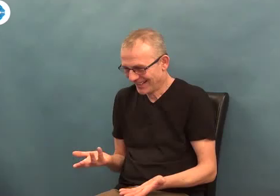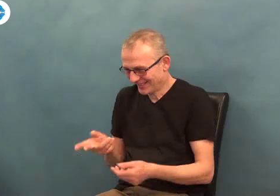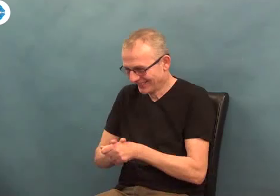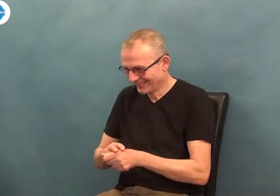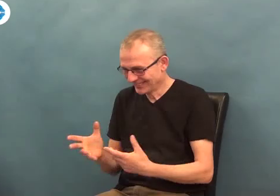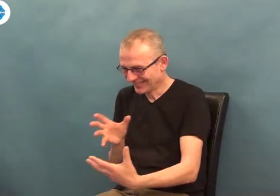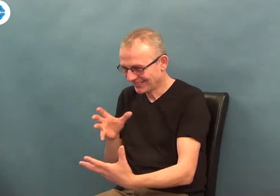Nie bardzo.